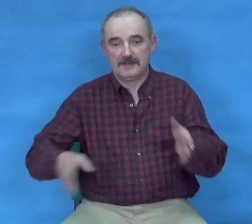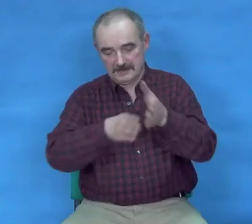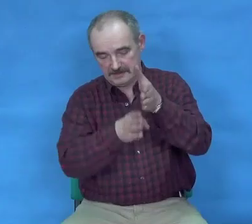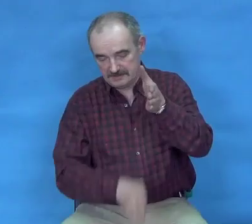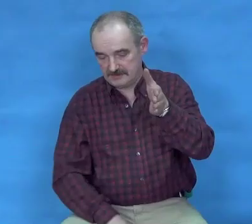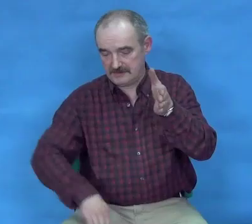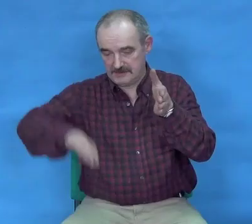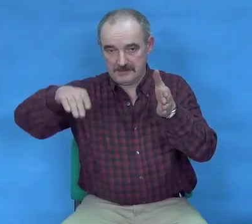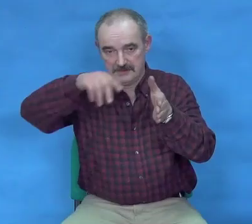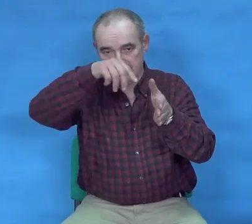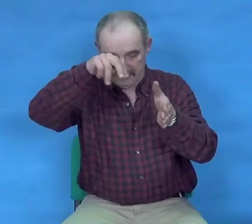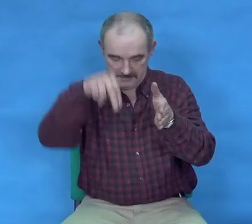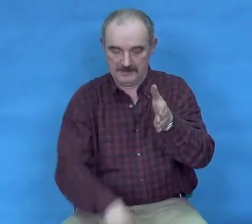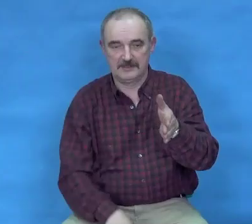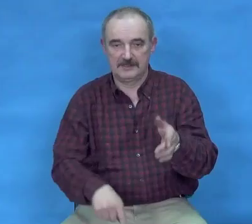Jest w kształcie odwróconego trójkąta, do którego można wpaść.